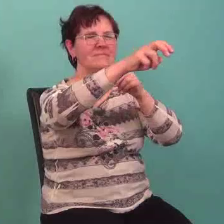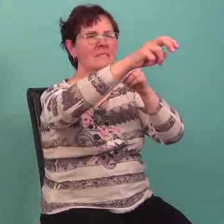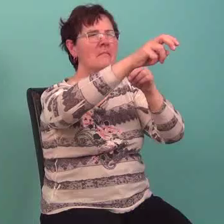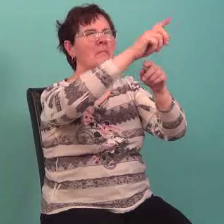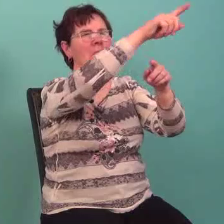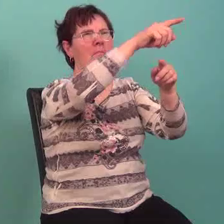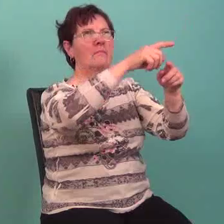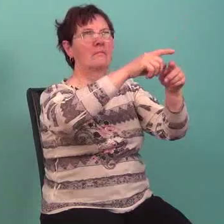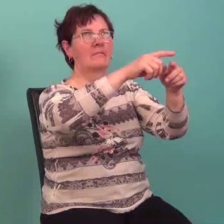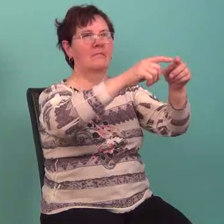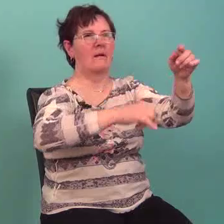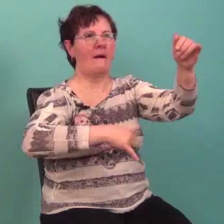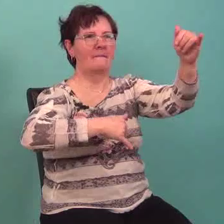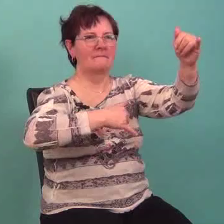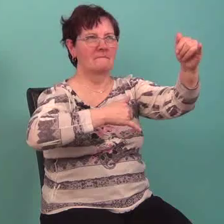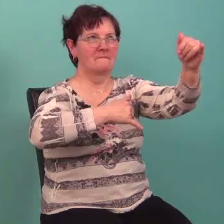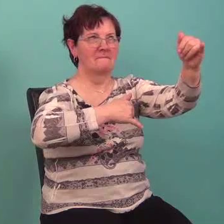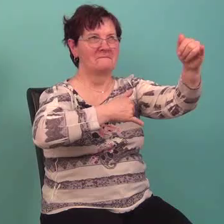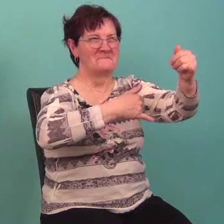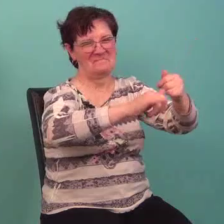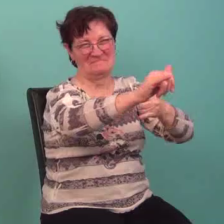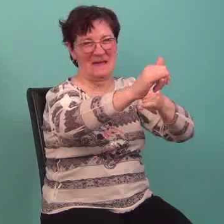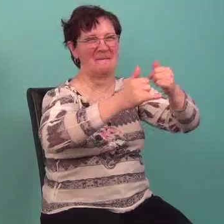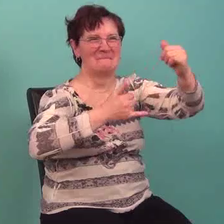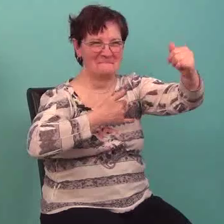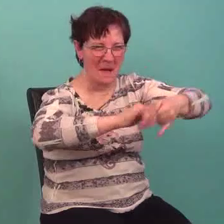Ktoś go stamtąd wykopuje.